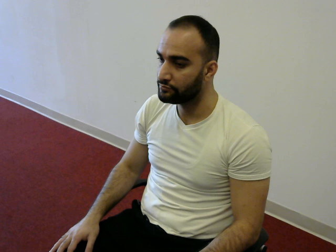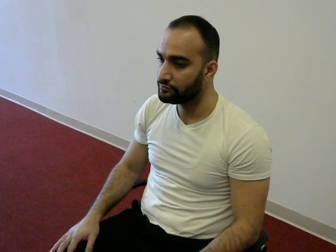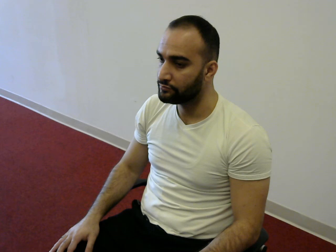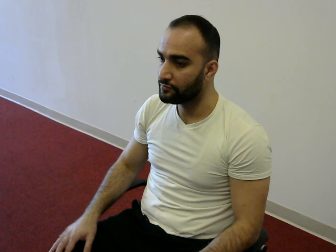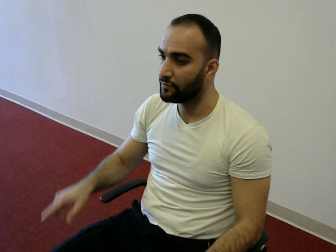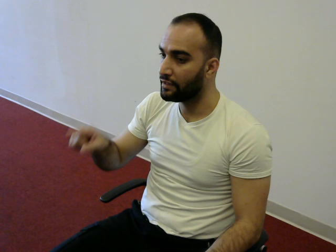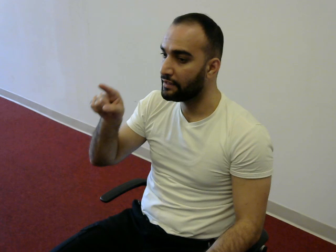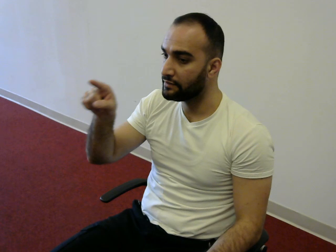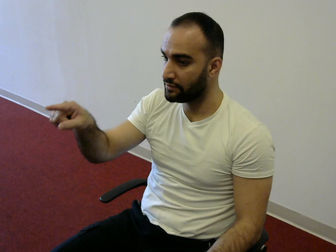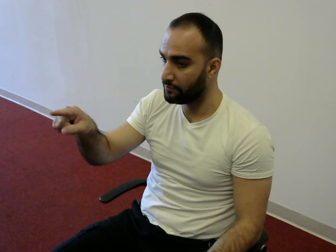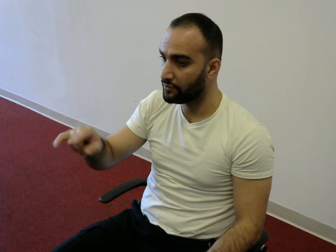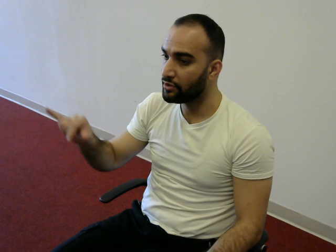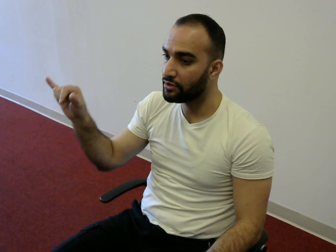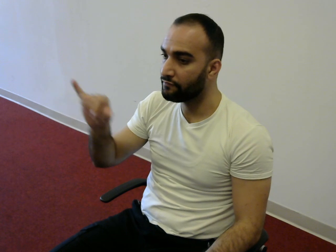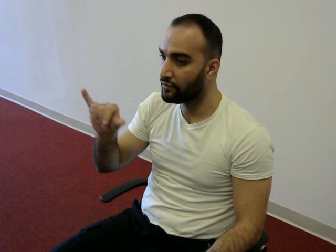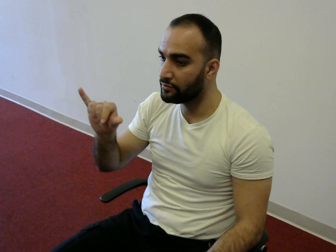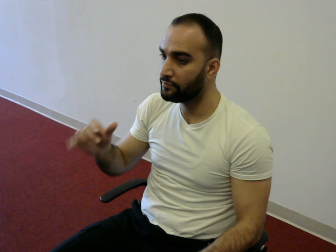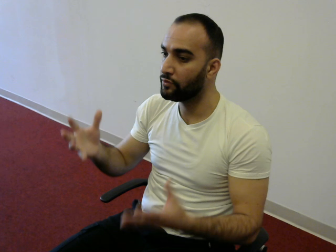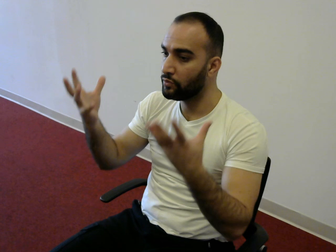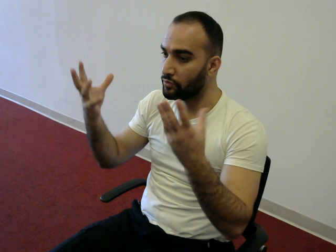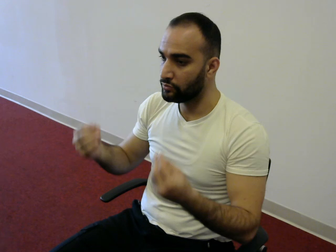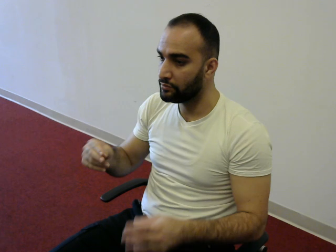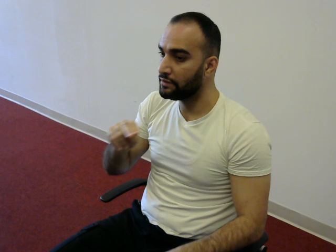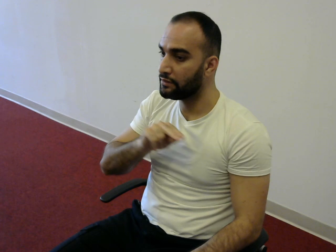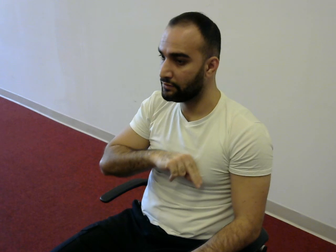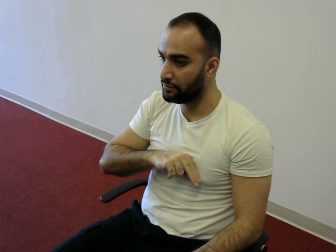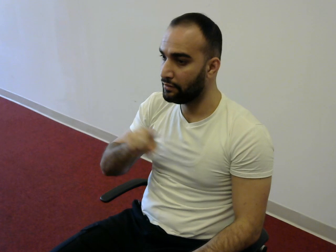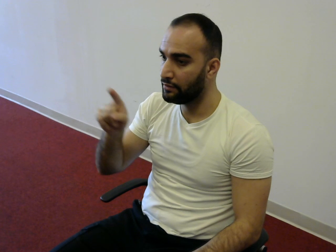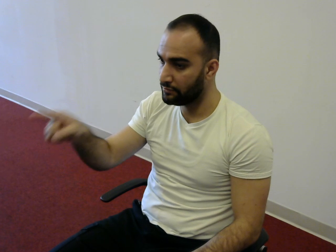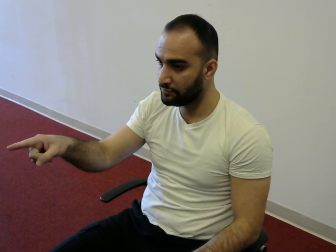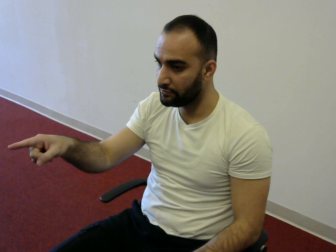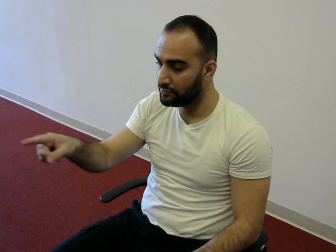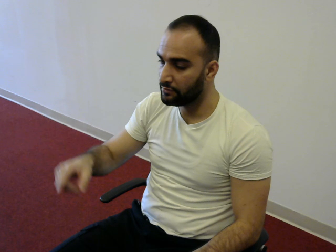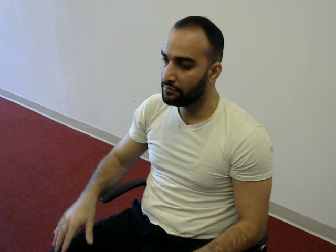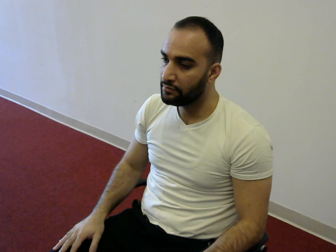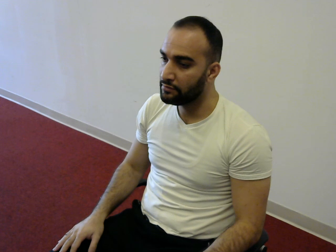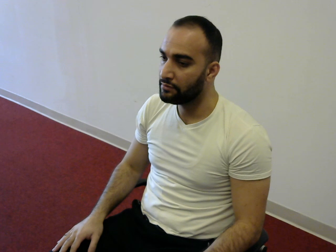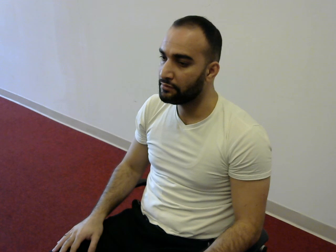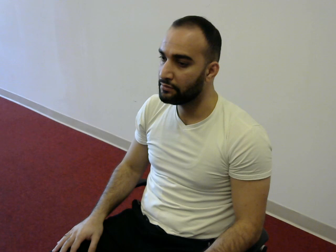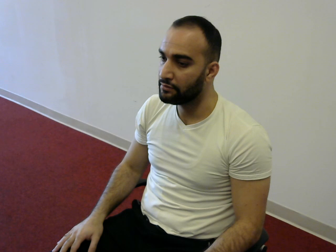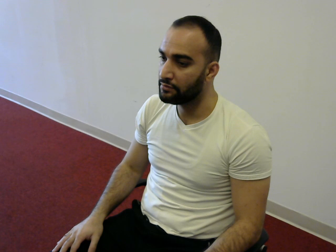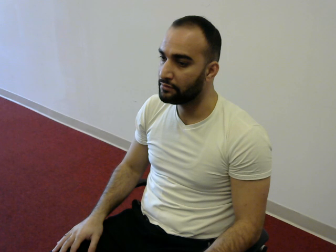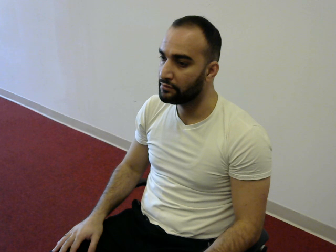Sən şənbə günü işləyirsən?